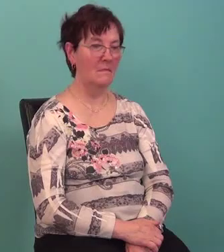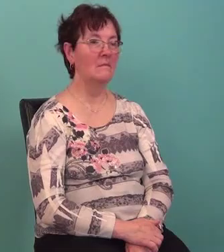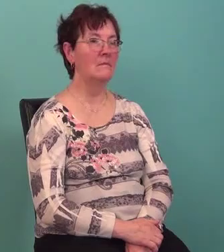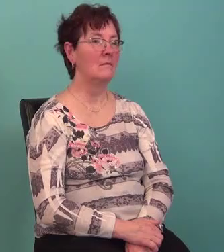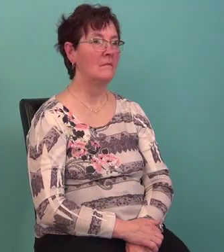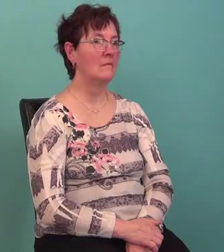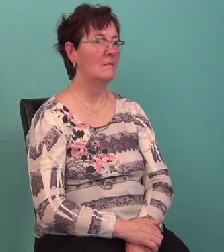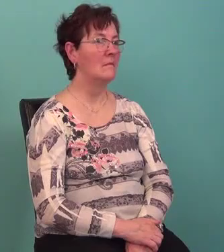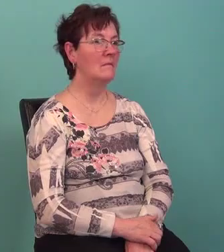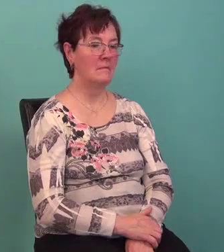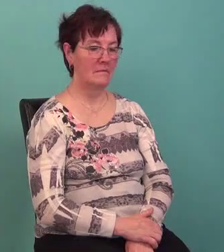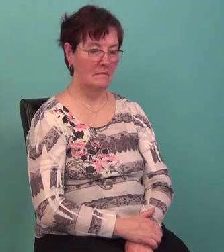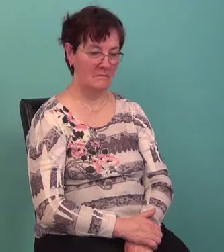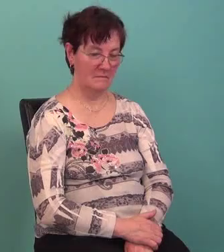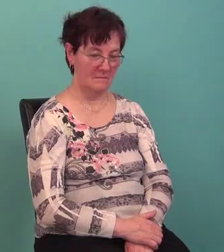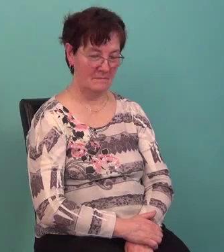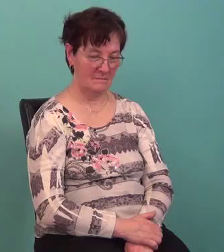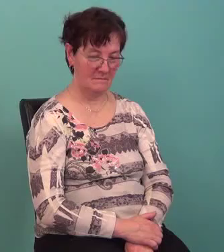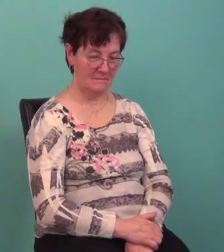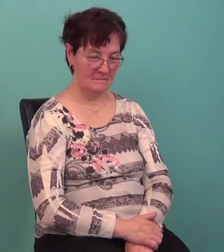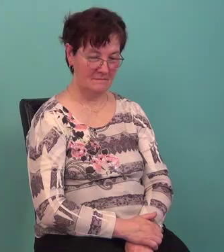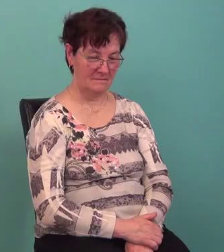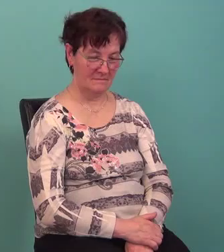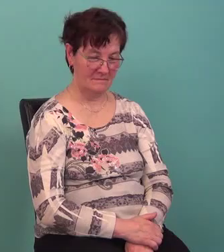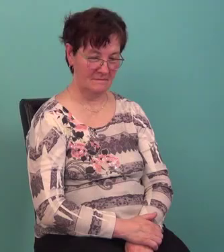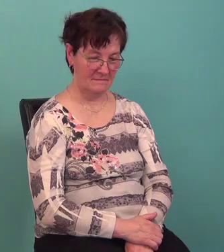Szósta, osiemnasta do dwudziestej pierwszej imieniny.